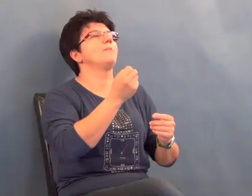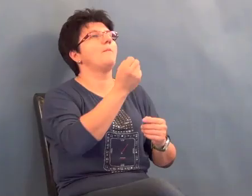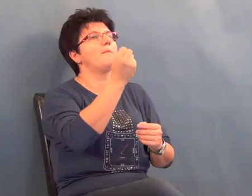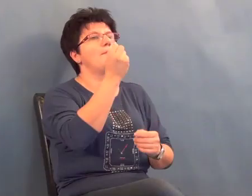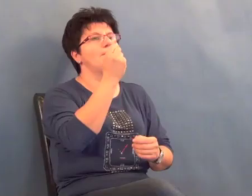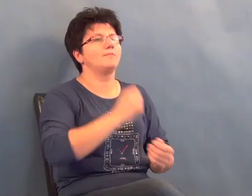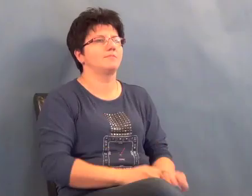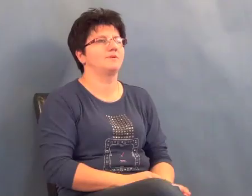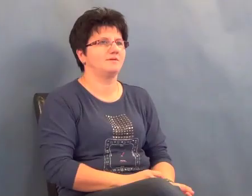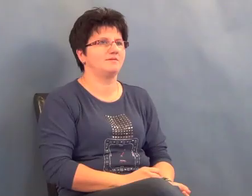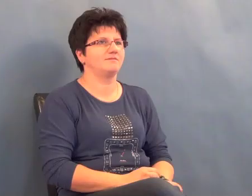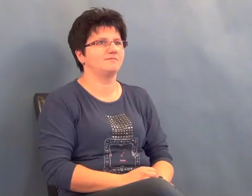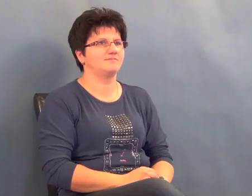Podobnie jakby...